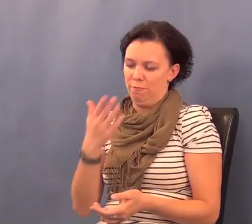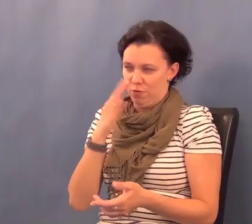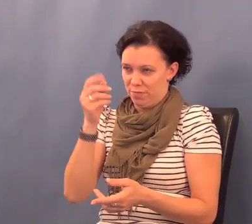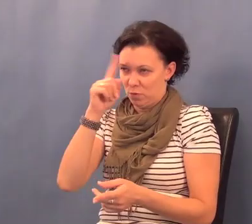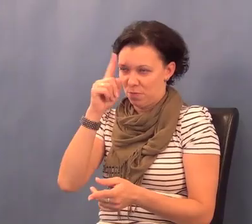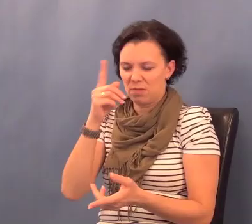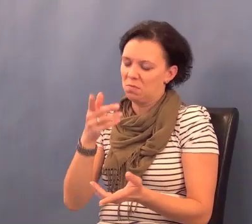Czy wygląda to na głupstwo?